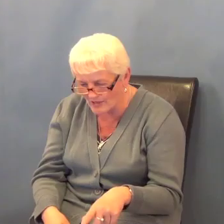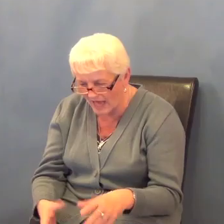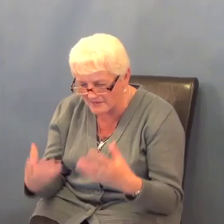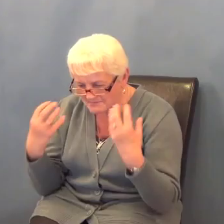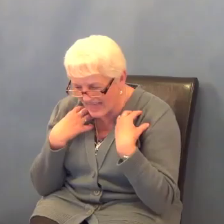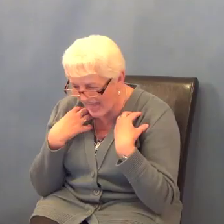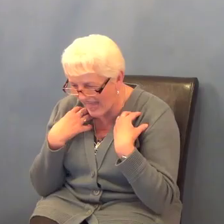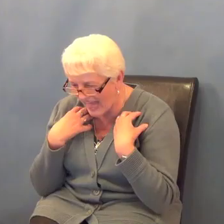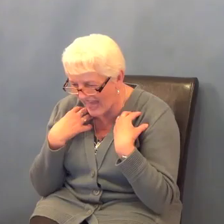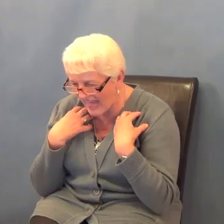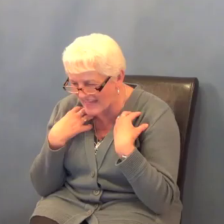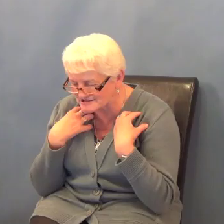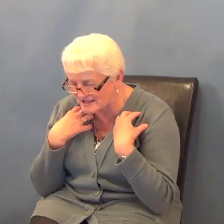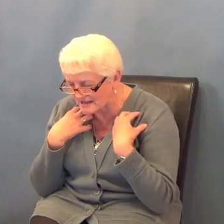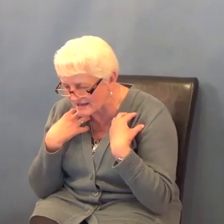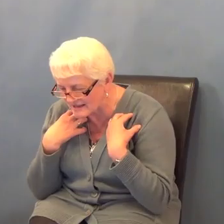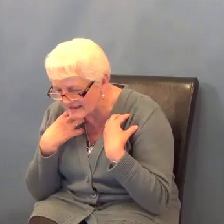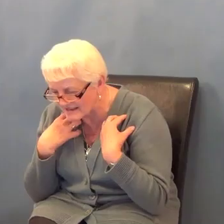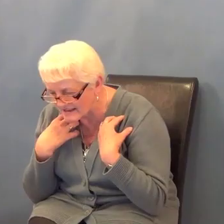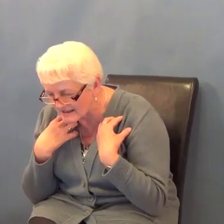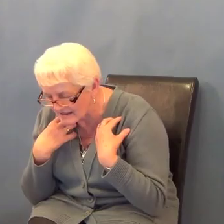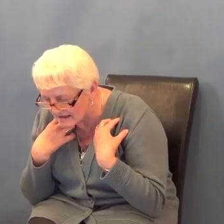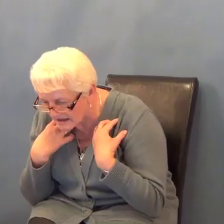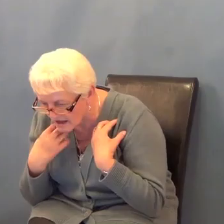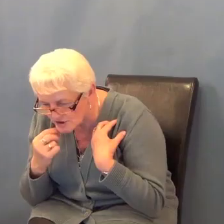Pies na ramionach chłopca.